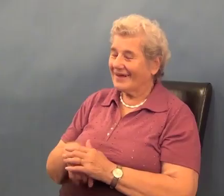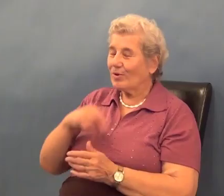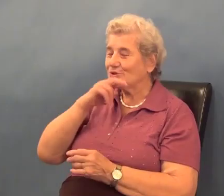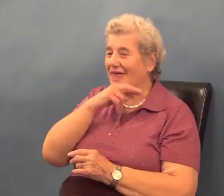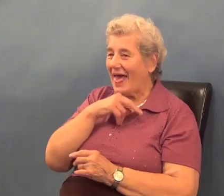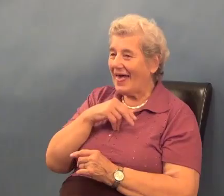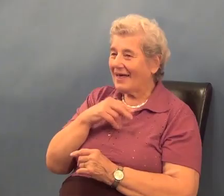Gruszkę.